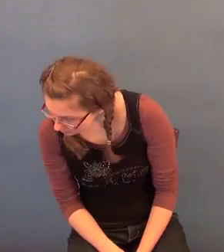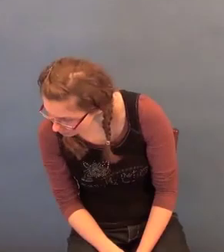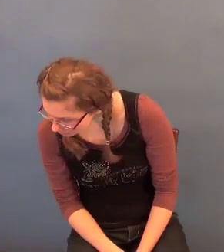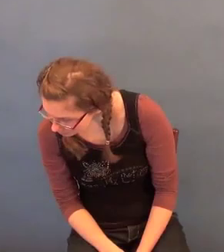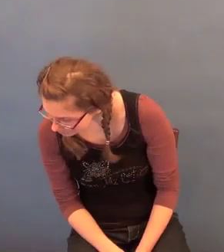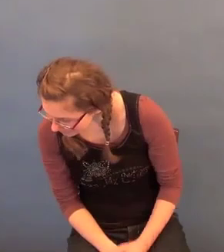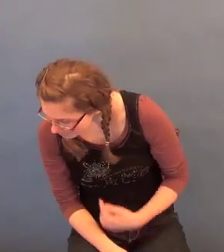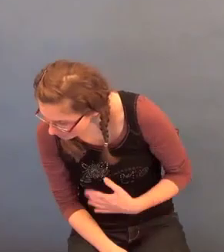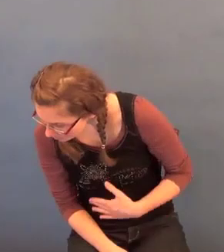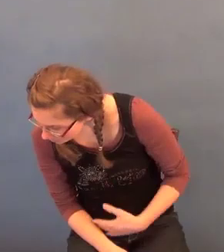Ja w sobotę...